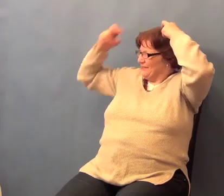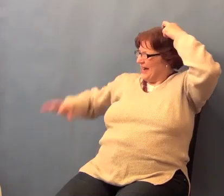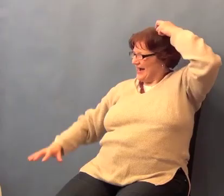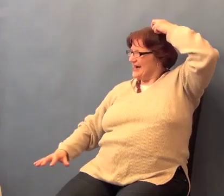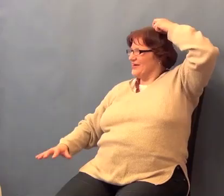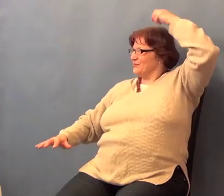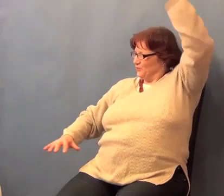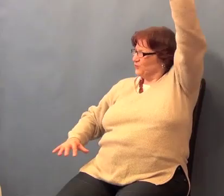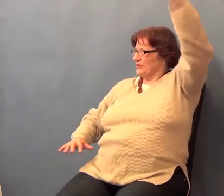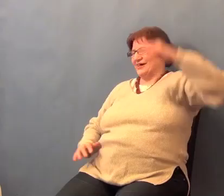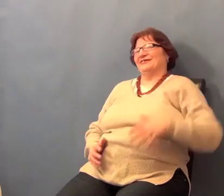Mały i duży.